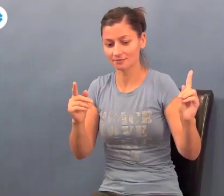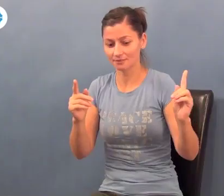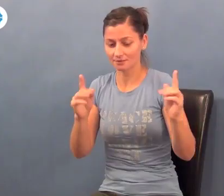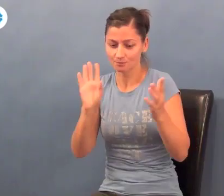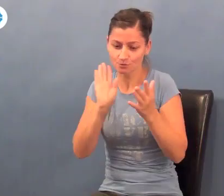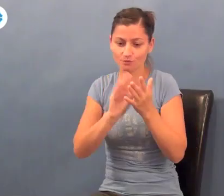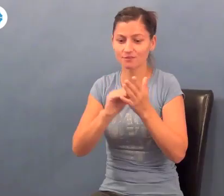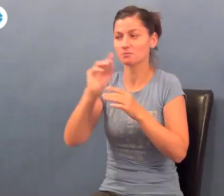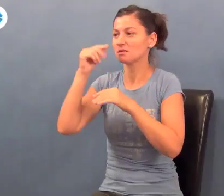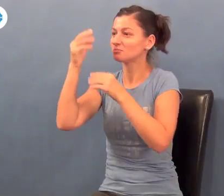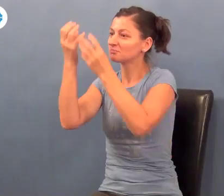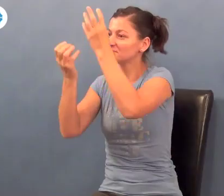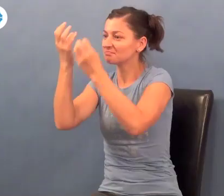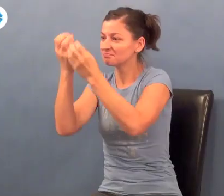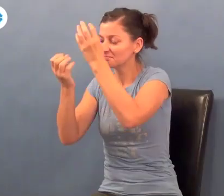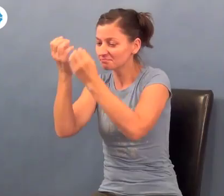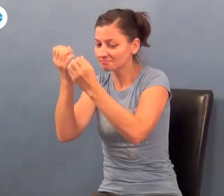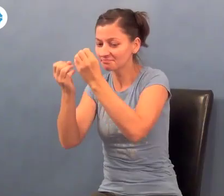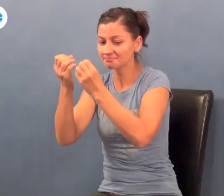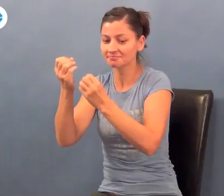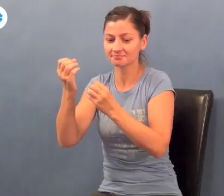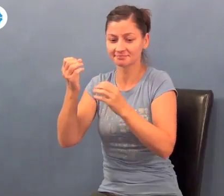Scena się powtarza, pan zrywa owoce na drzewie.